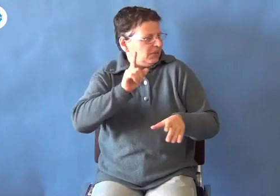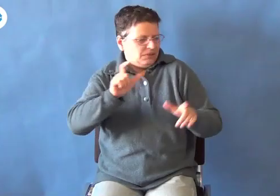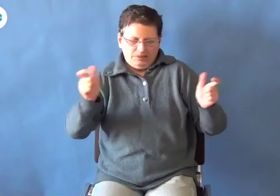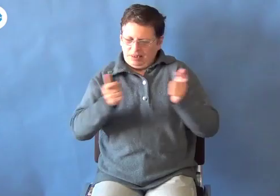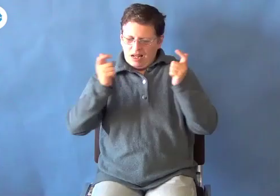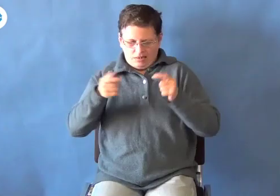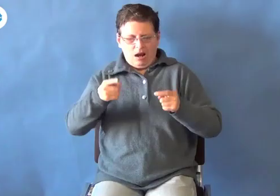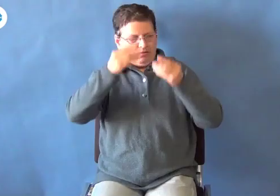To jest niebezpieczne.